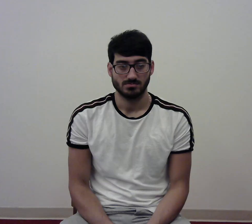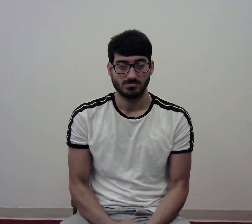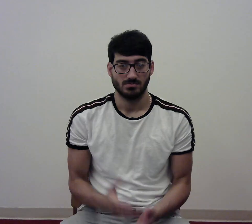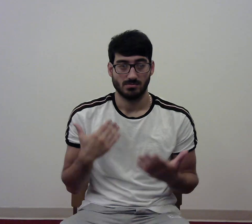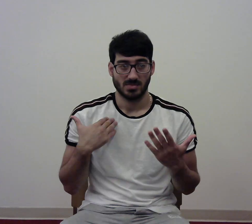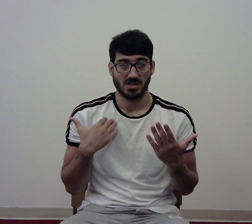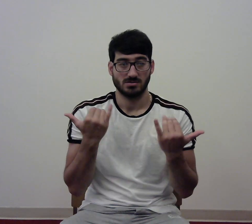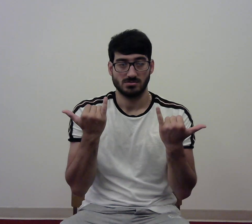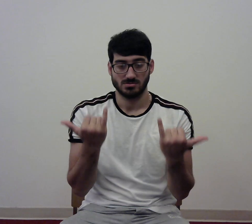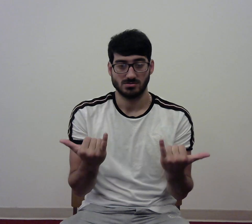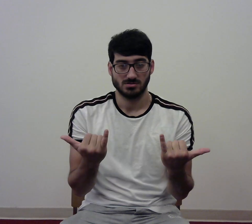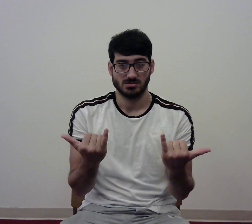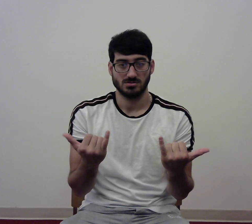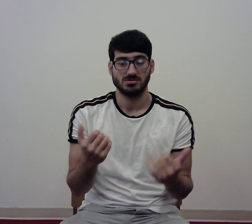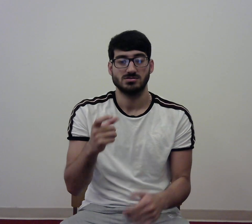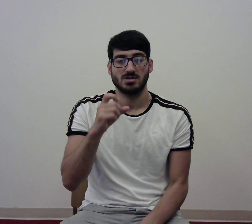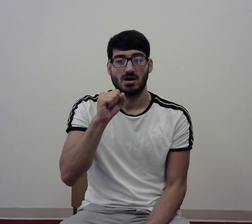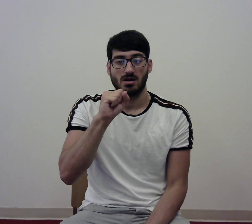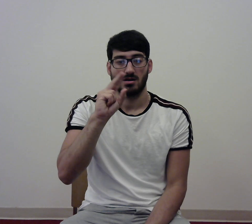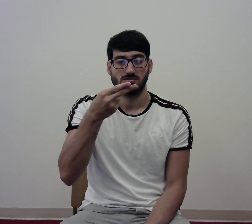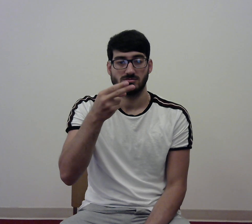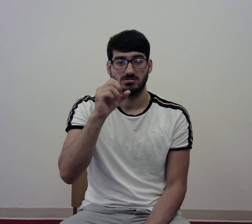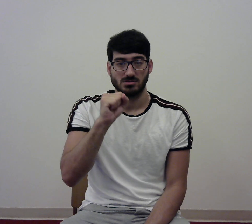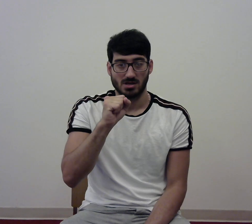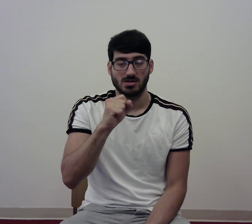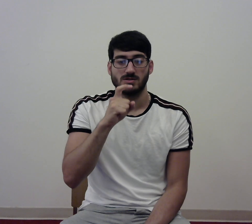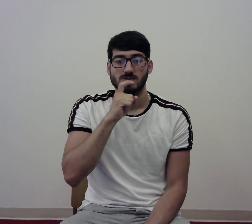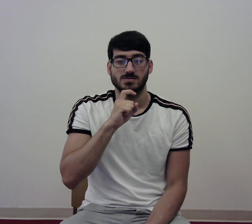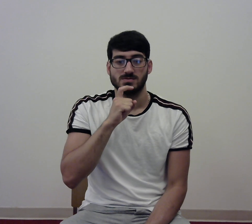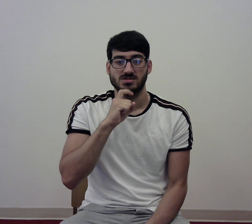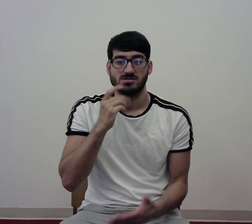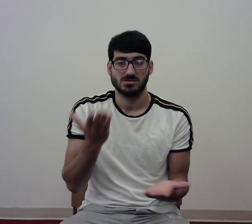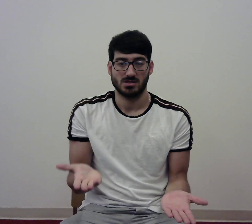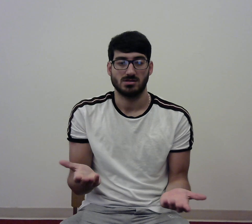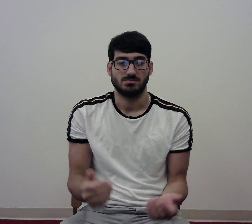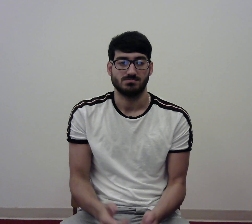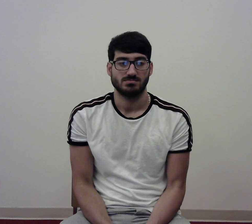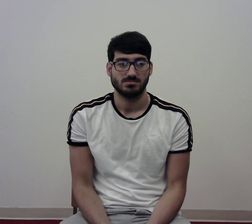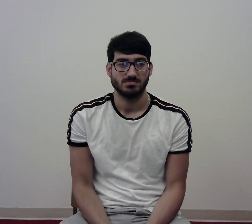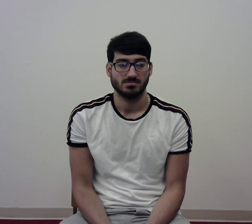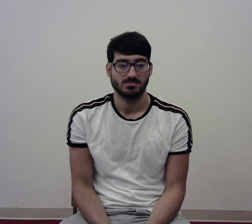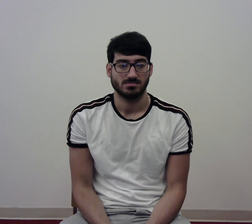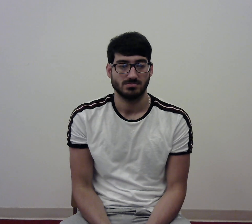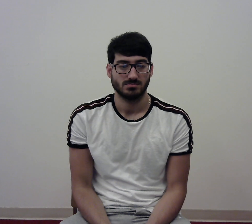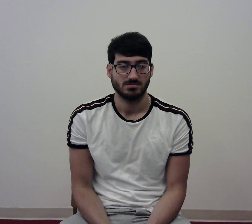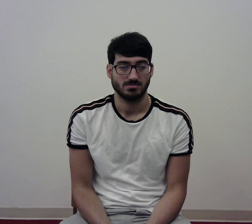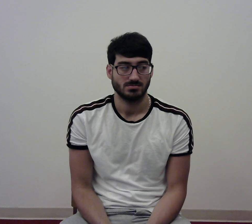Mən indi ADA universitetindəyəm